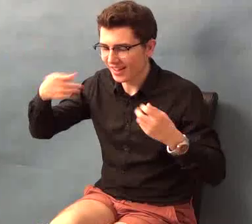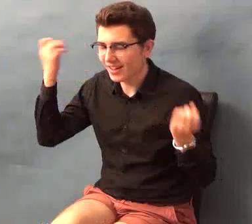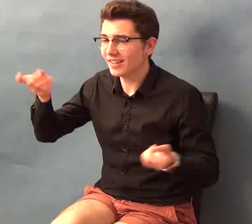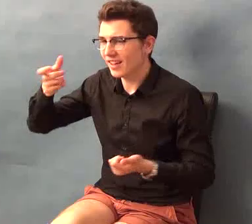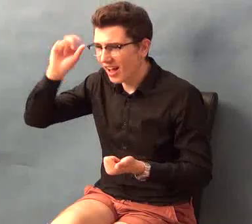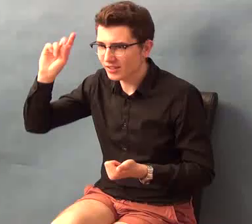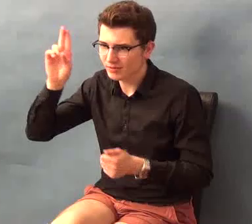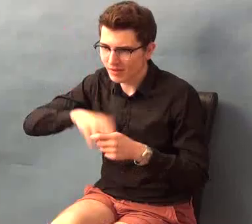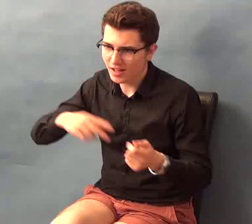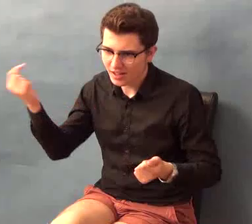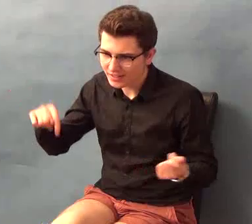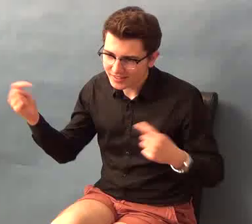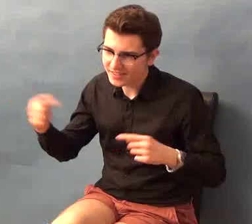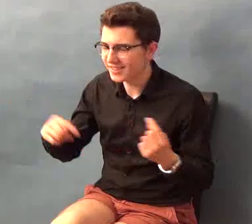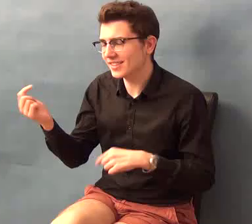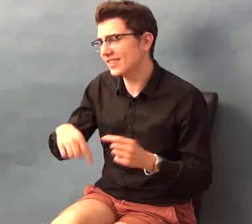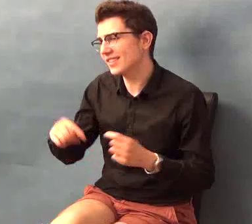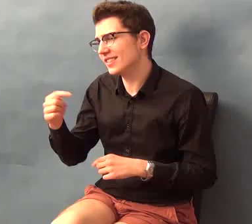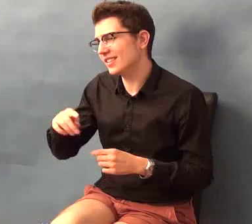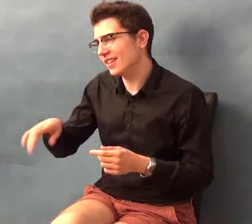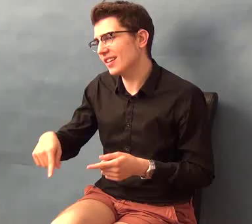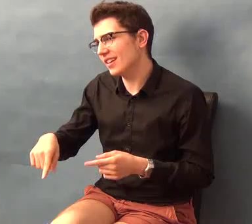Przyjechała straż i policja.